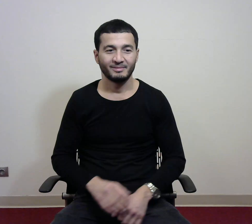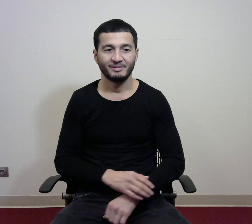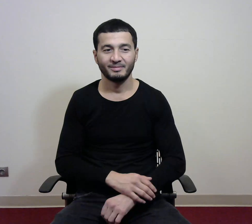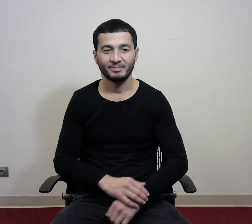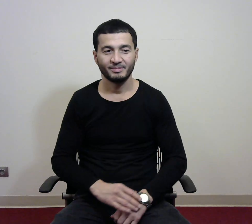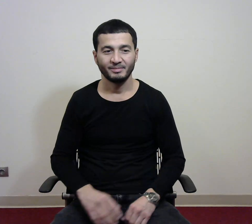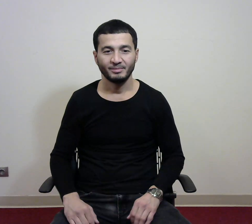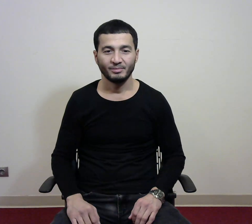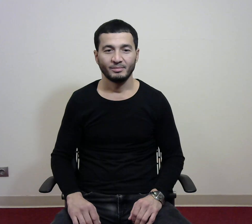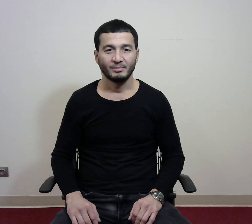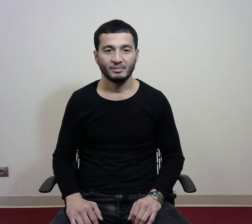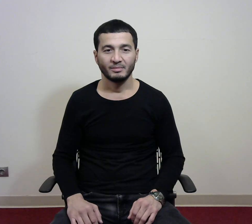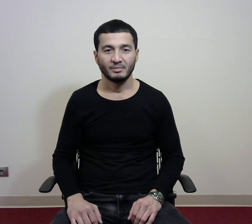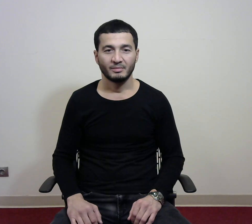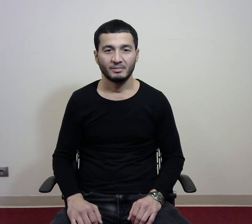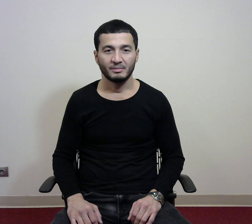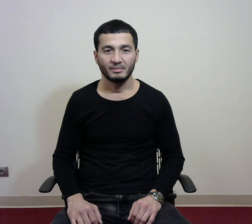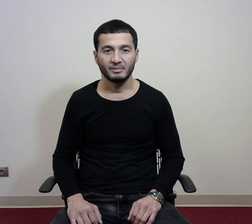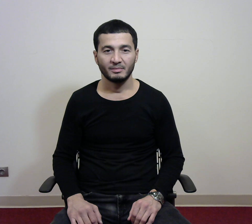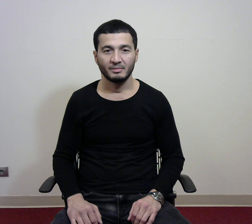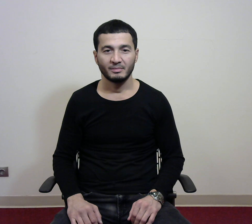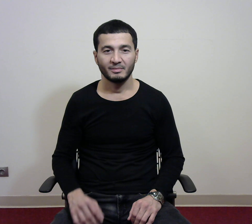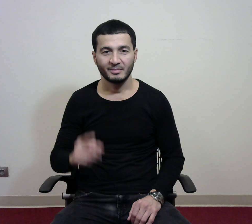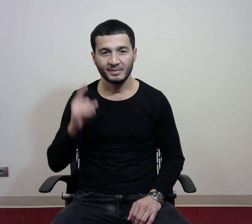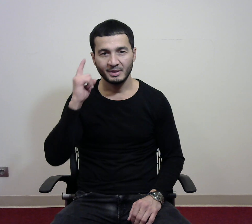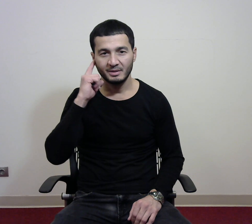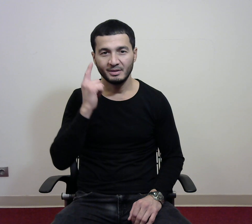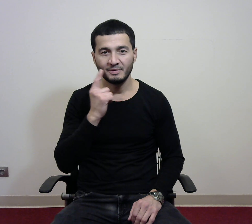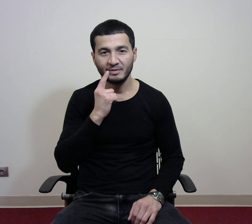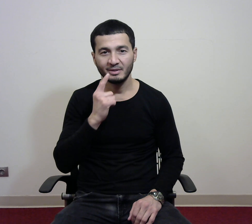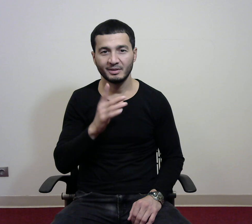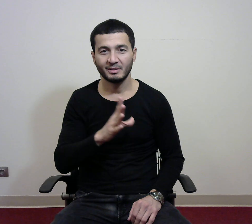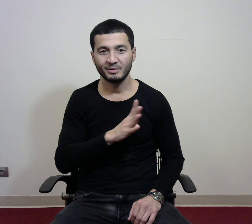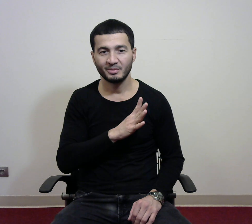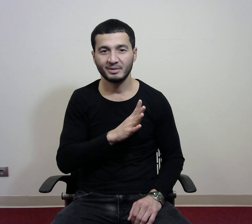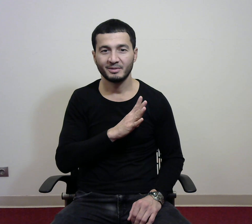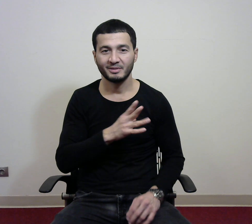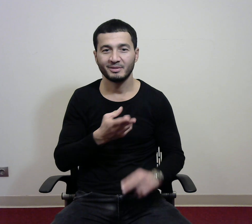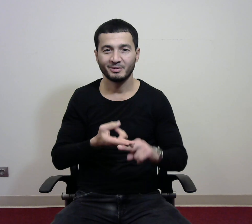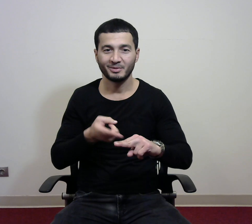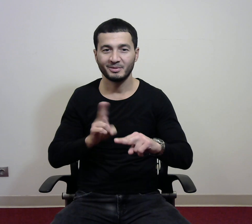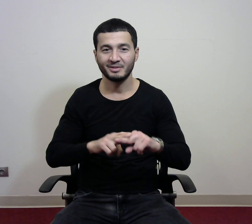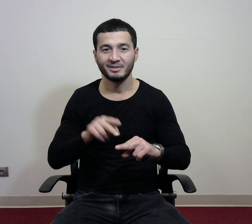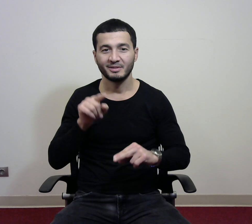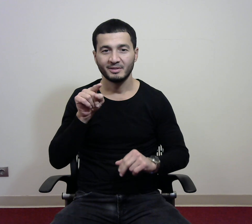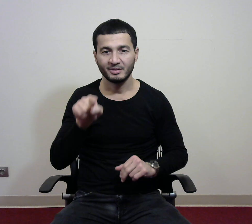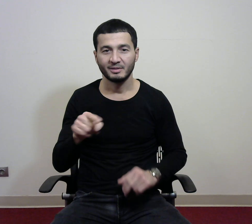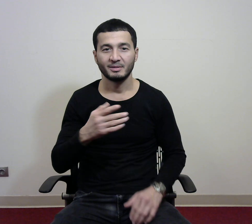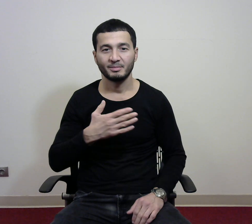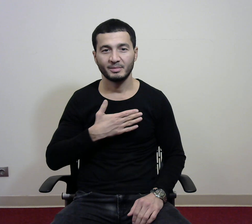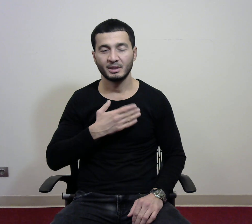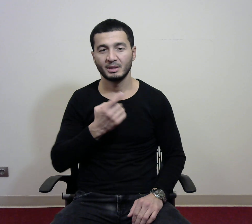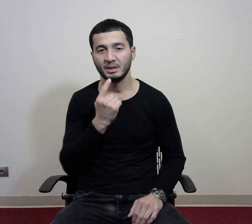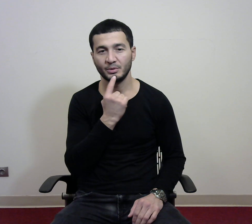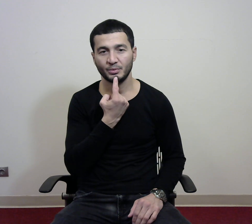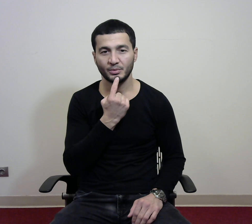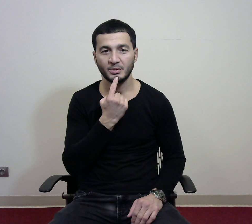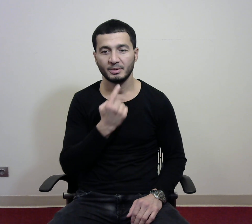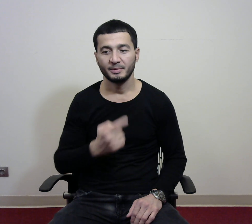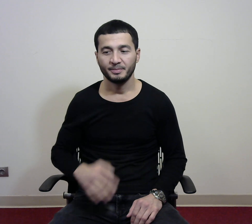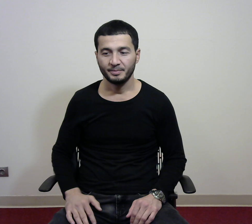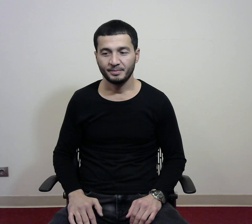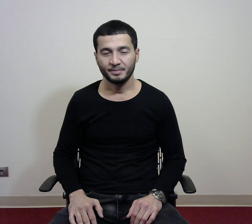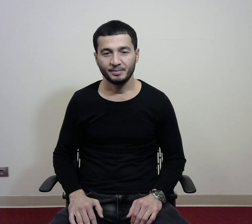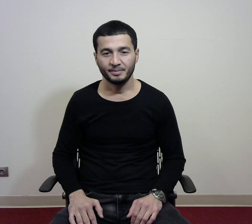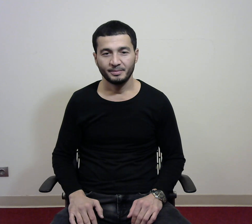Eşitmə məhdudiyyəti olduğuna görə bu mənə çətindir